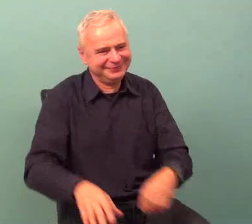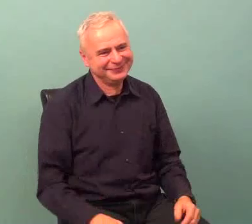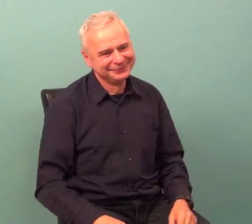Koniec.